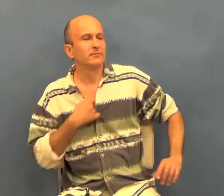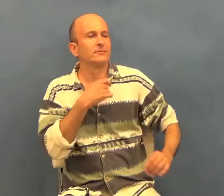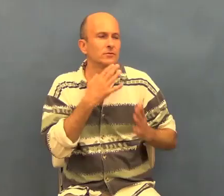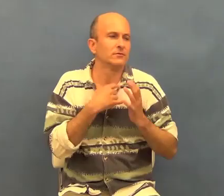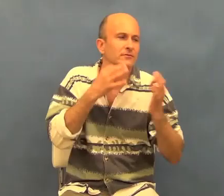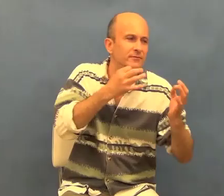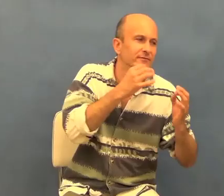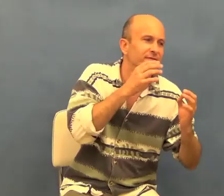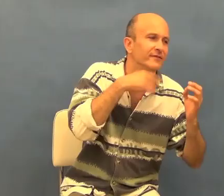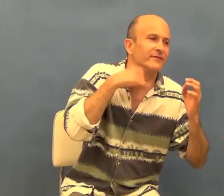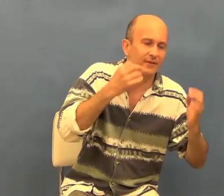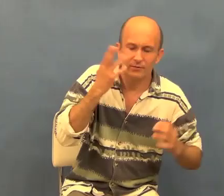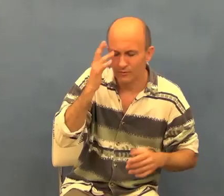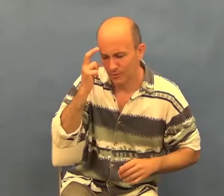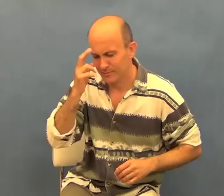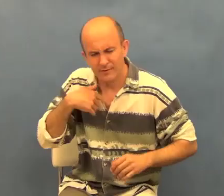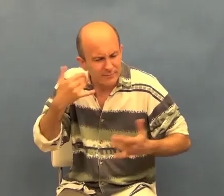Już teraz, teraz wiem, rozumiem.